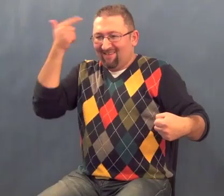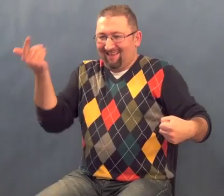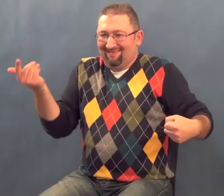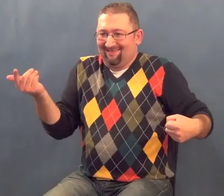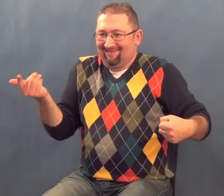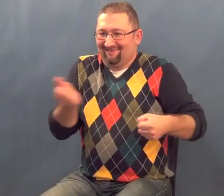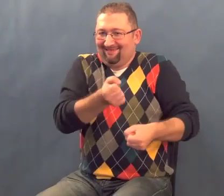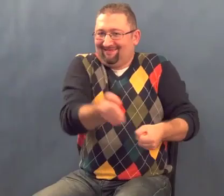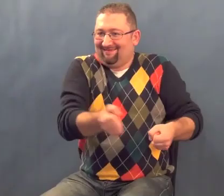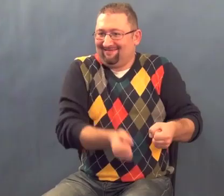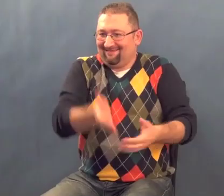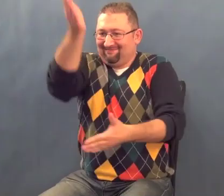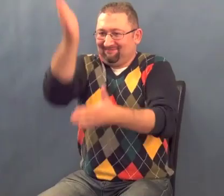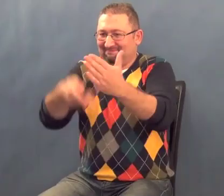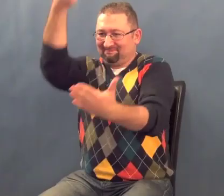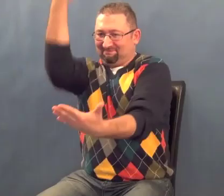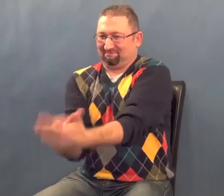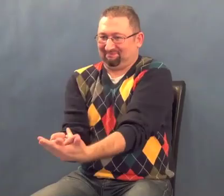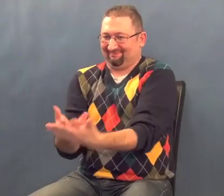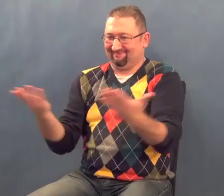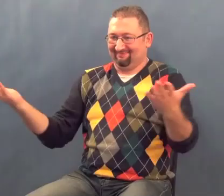Wiadomo, że jak piłujesz to upadniesz.